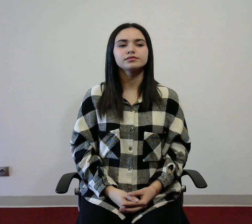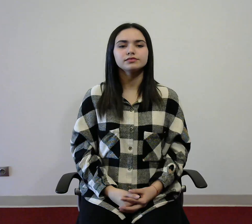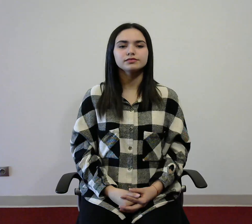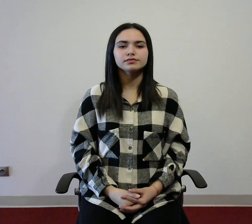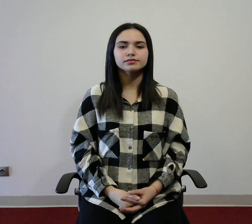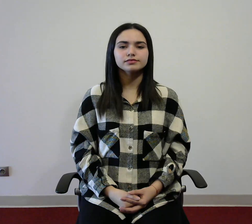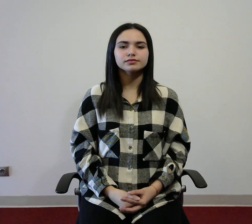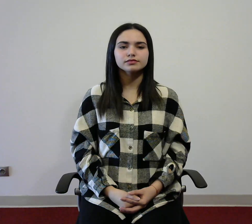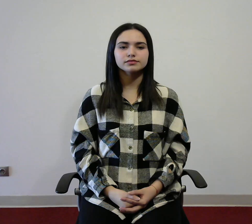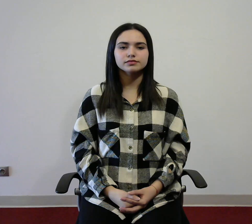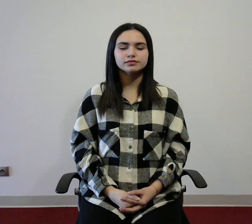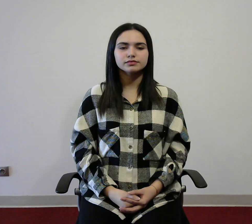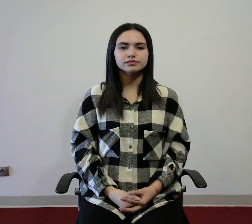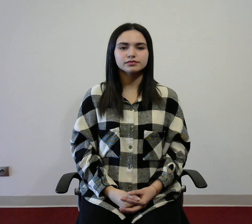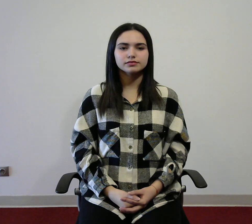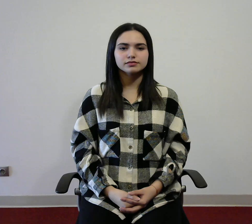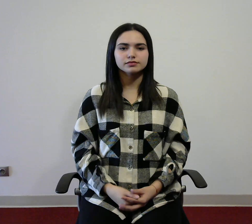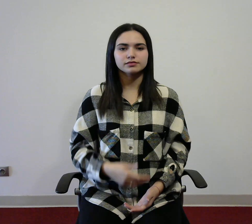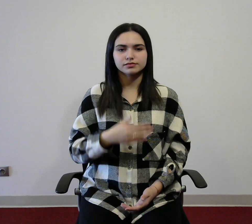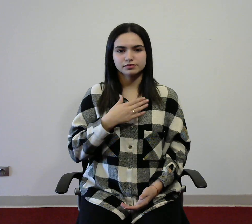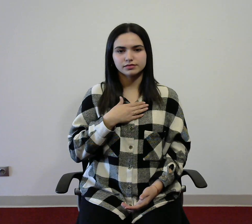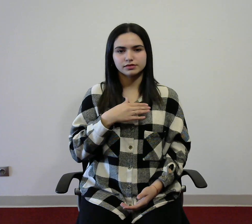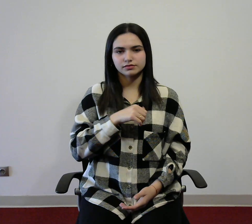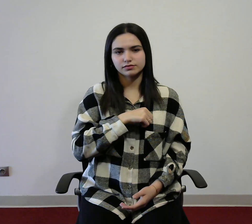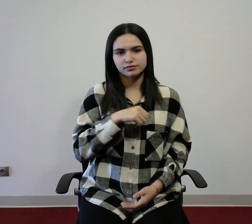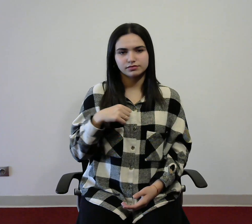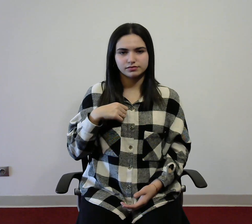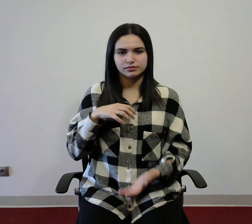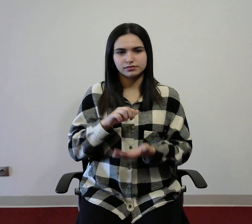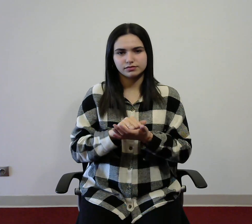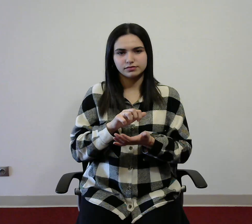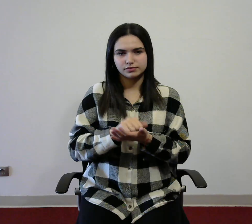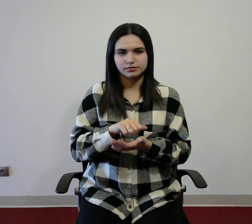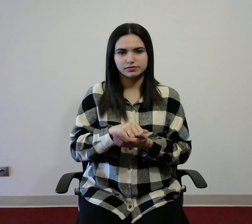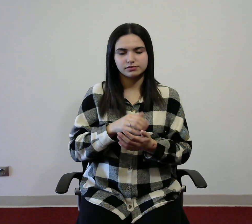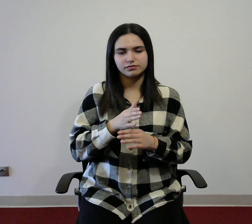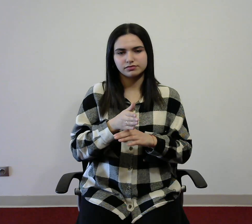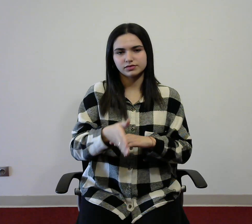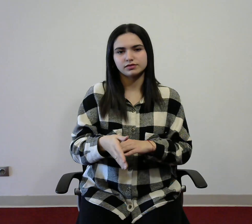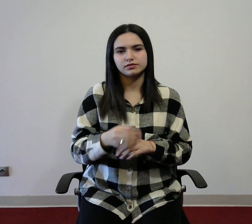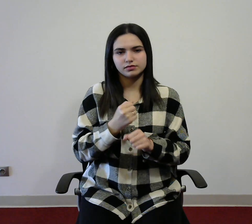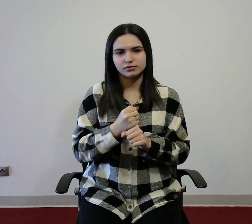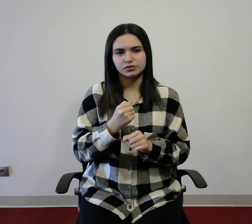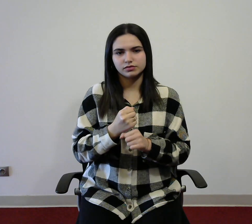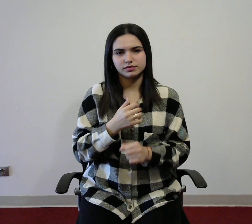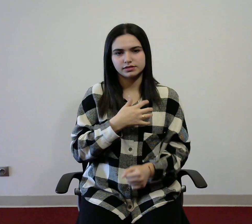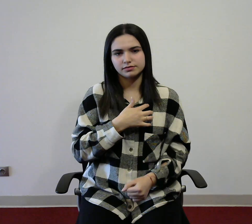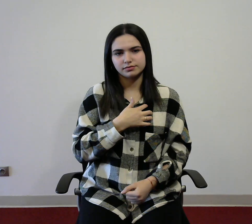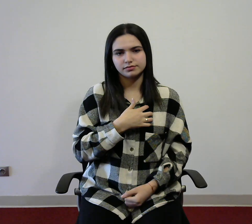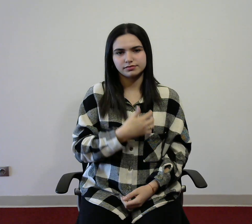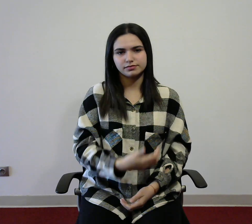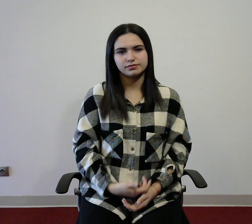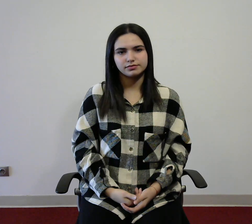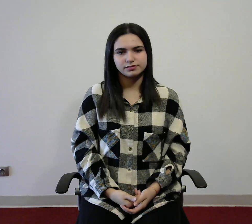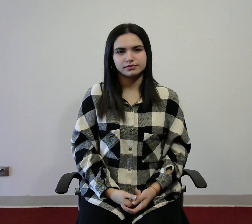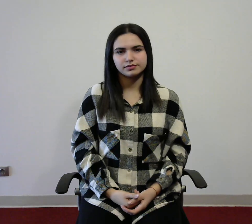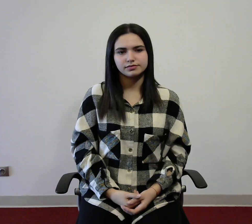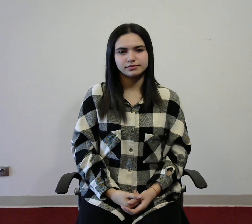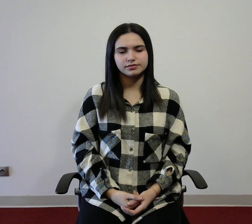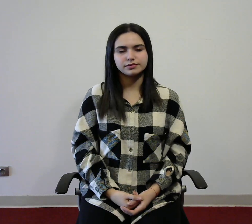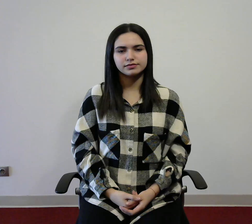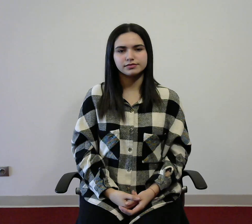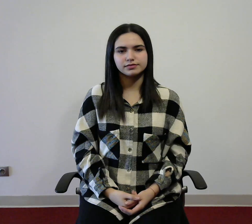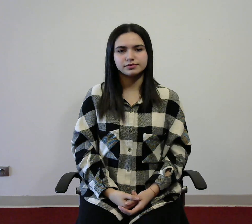Mən özünüməşğulluğa müraciət etmək istəyirəm